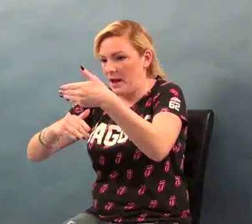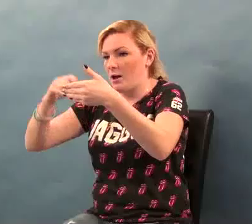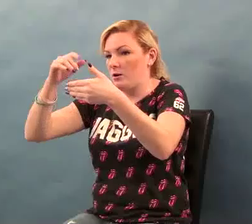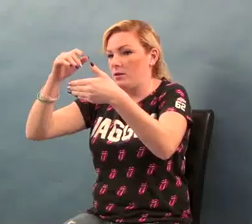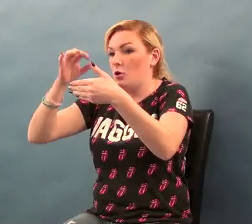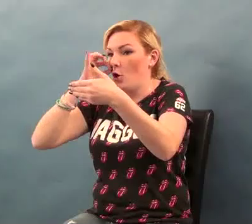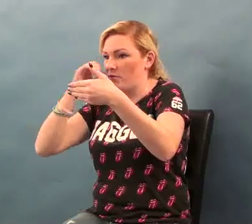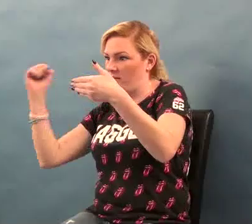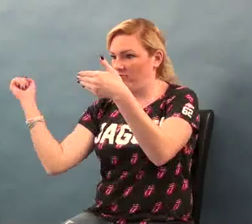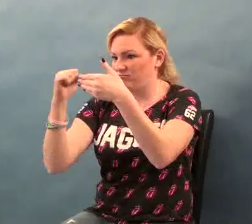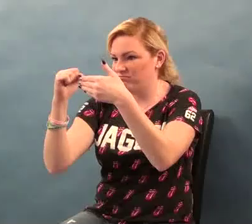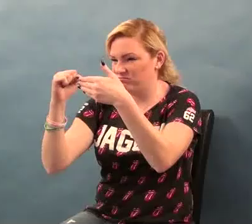Kot również podszedł do ryby.